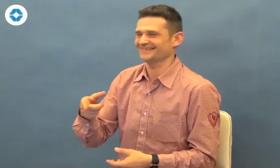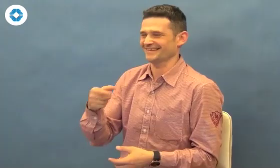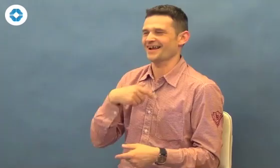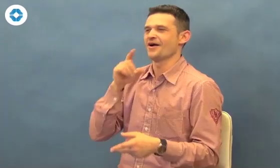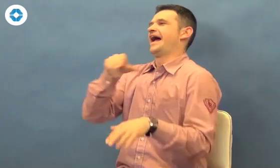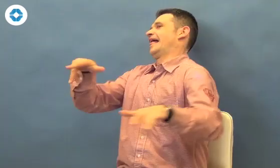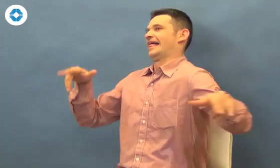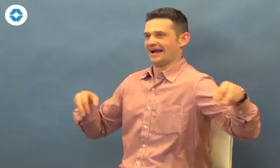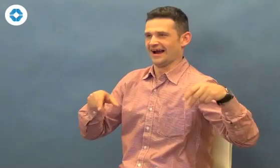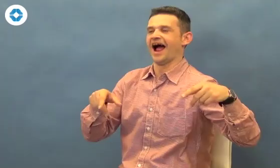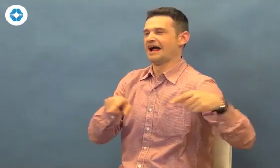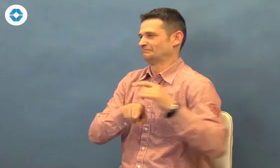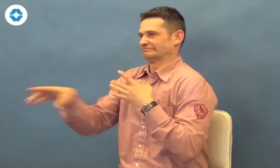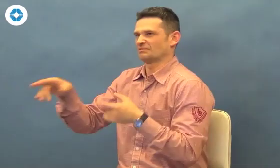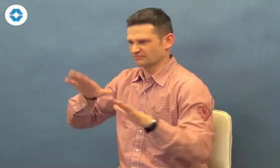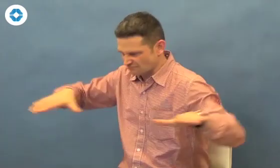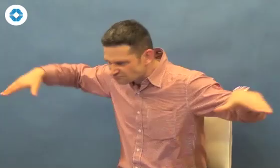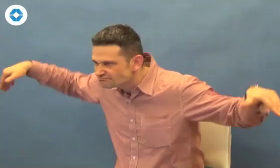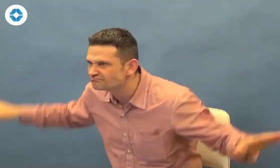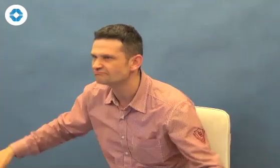Chłopiec się wycofał i zaczął uciekać, a sowa leciała za nim.